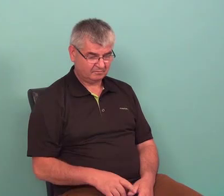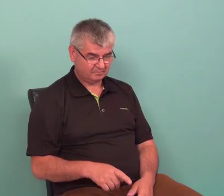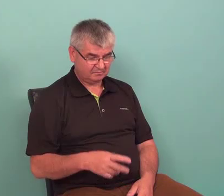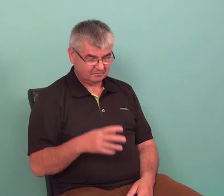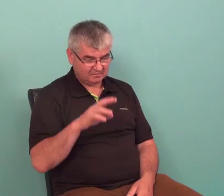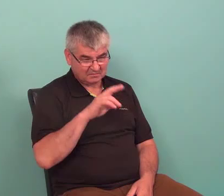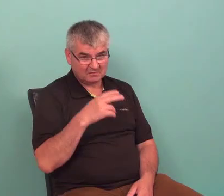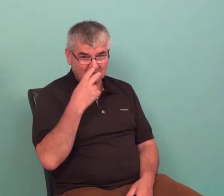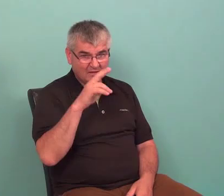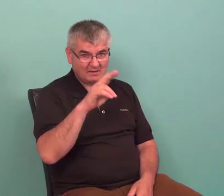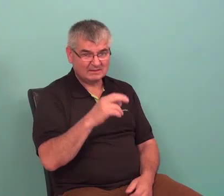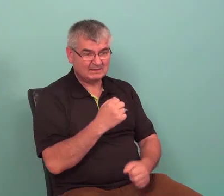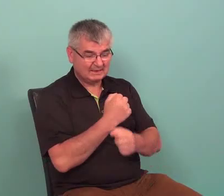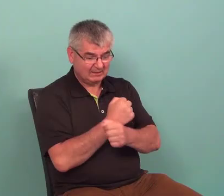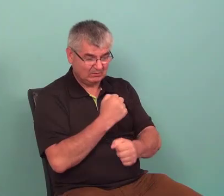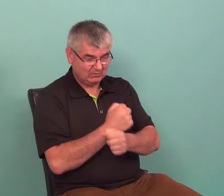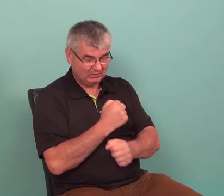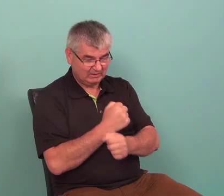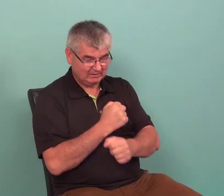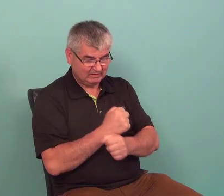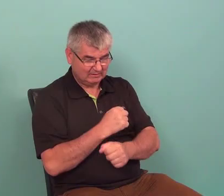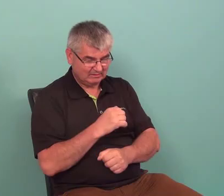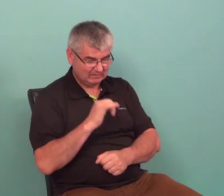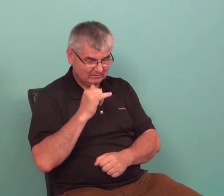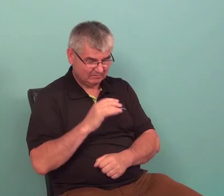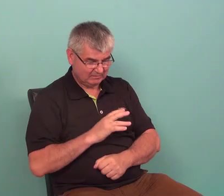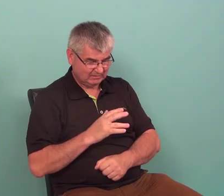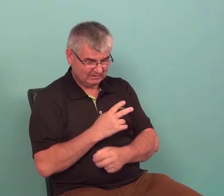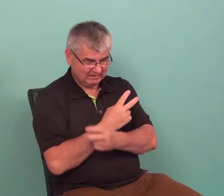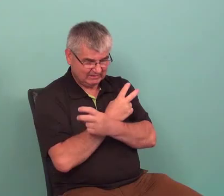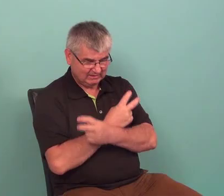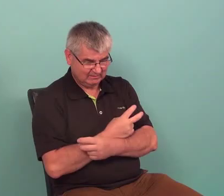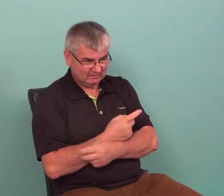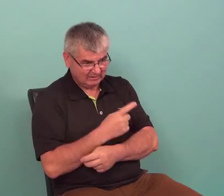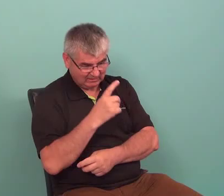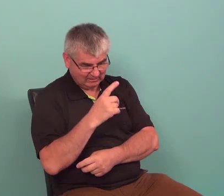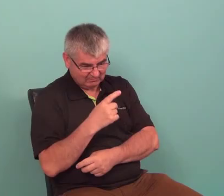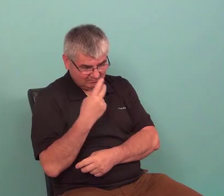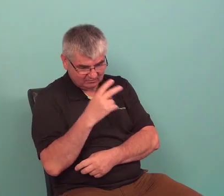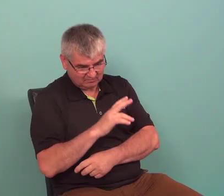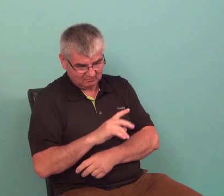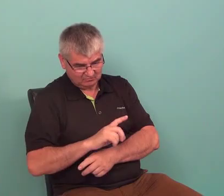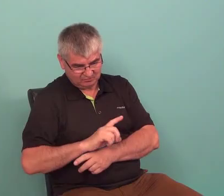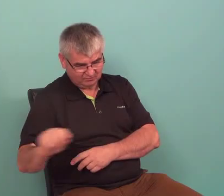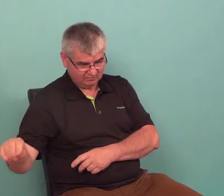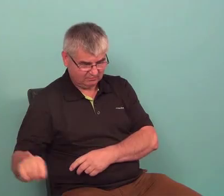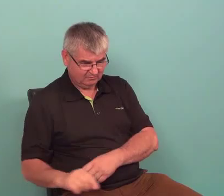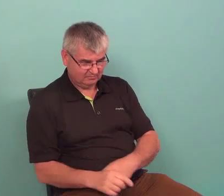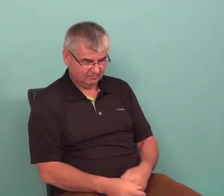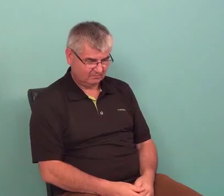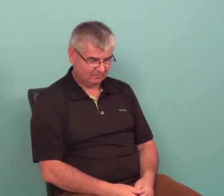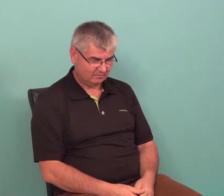Jak widać, że w znaku jest szkielet, to znaczy, że trzeba uciekać.